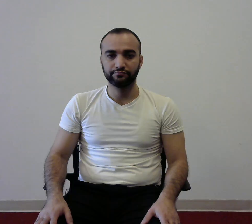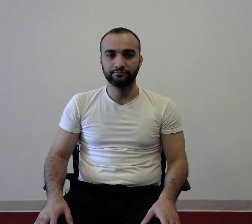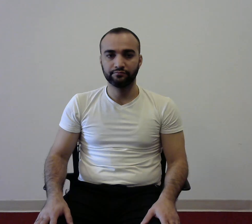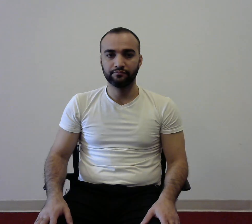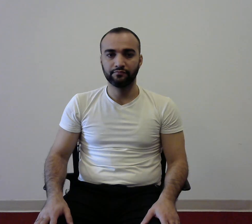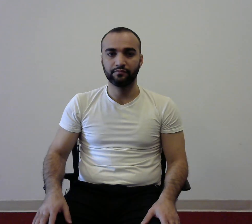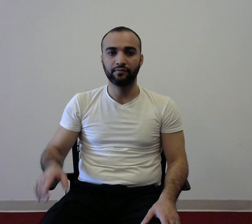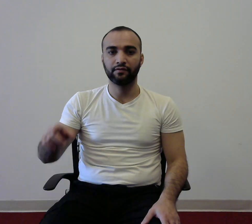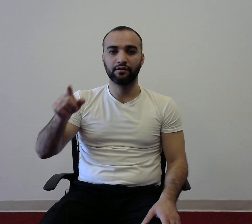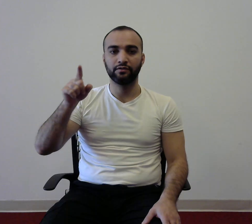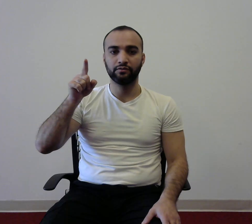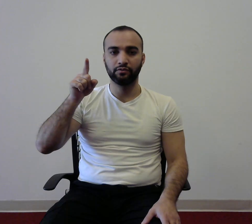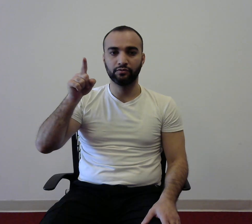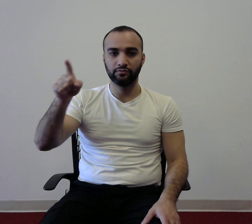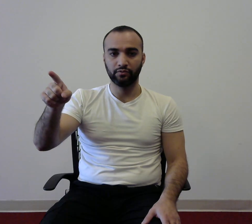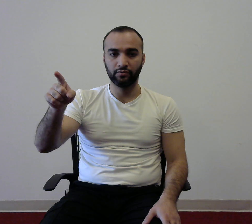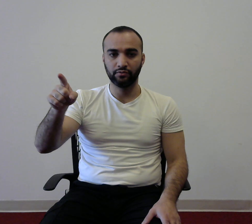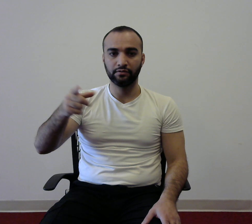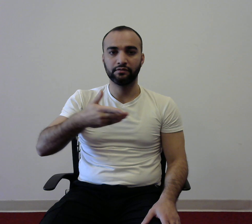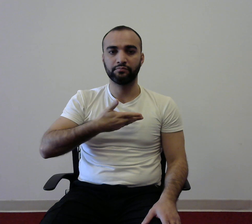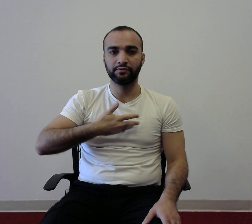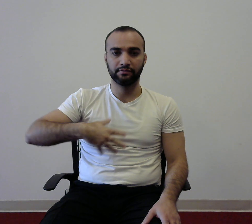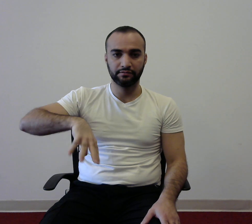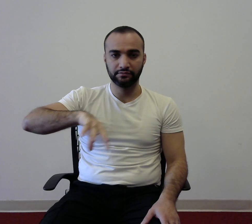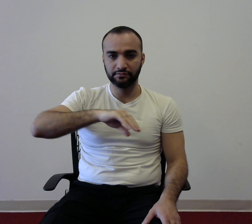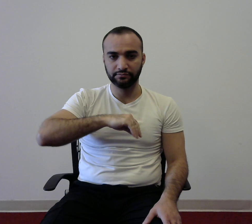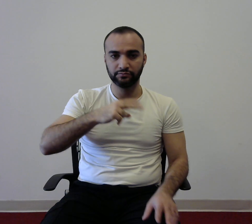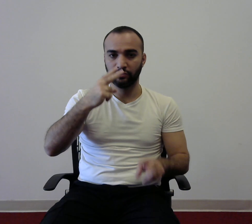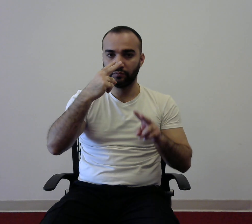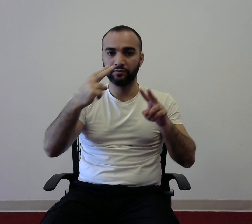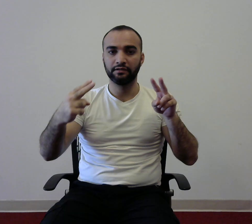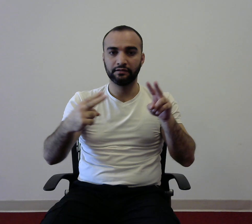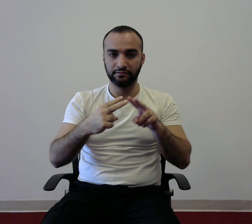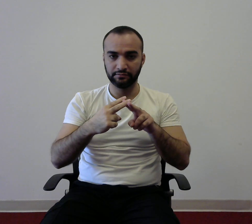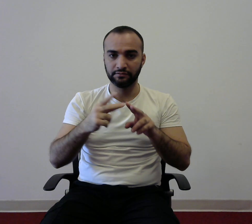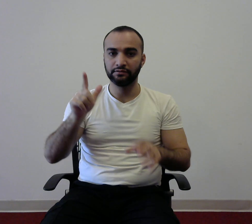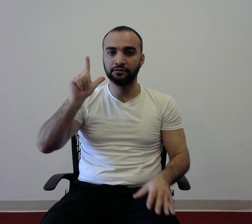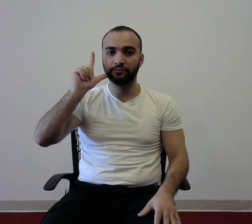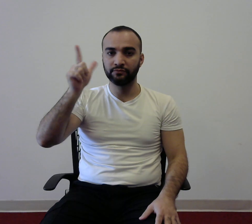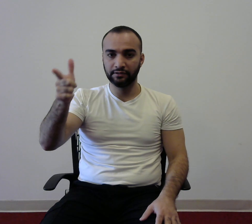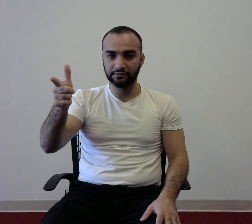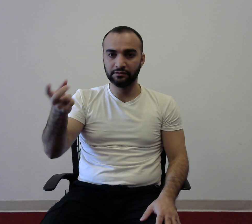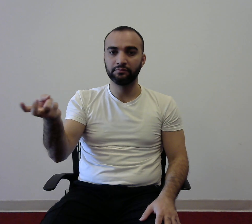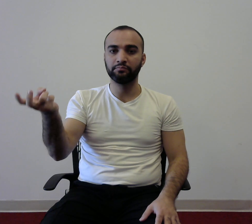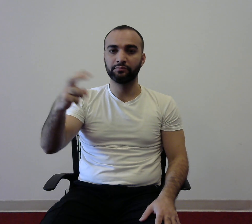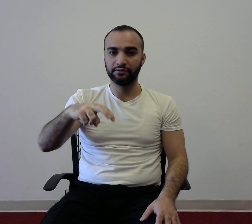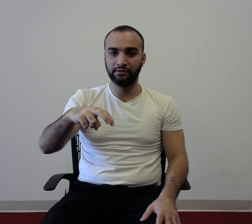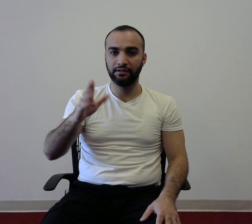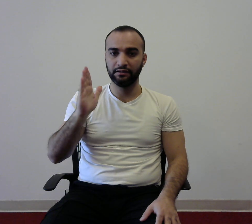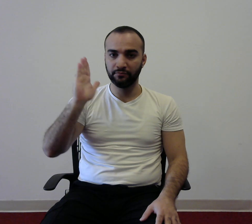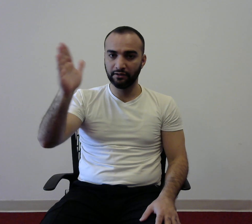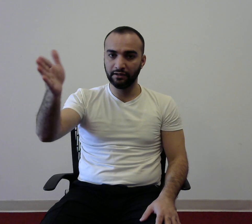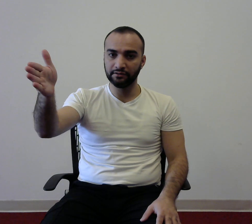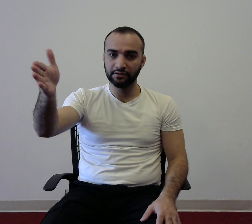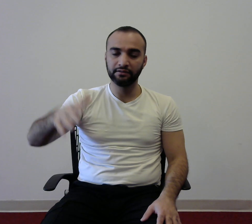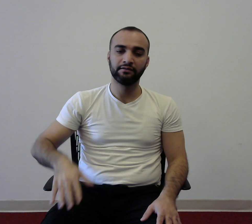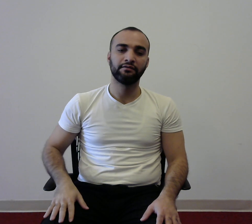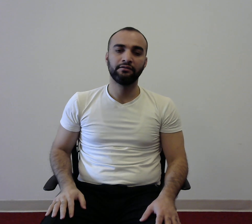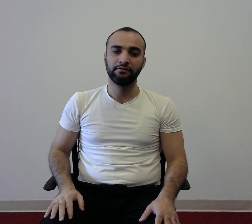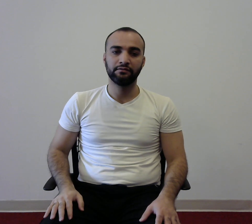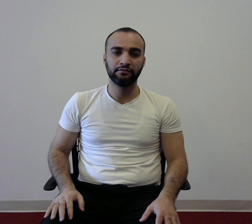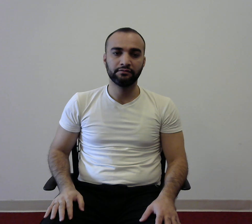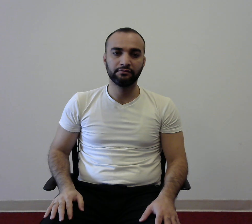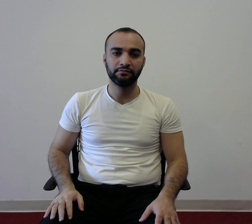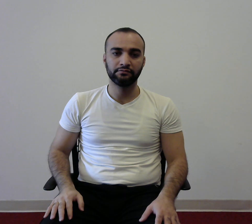O, bizi görməyə birisigün gələcək